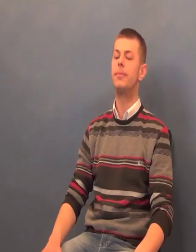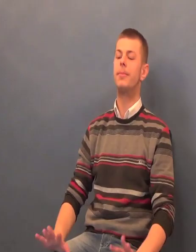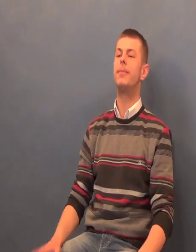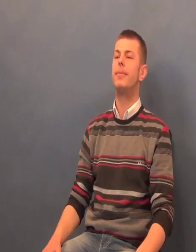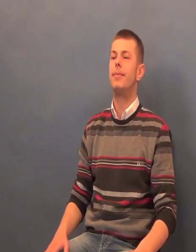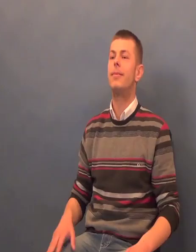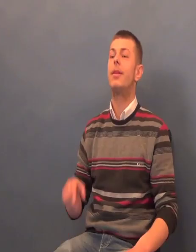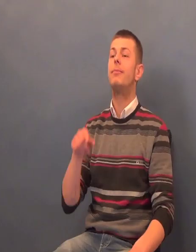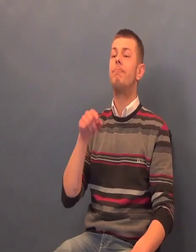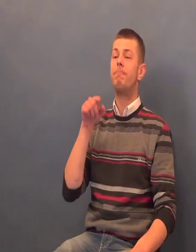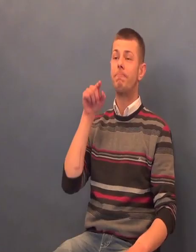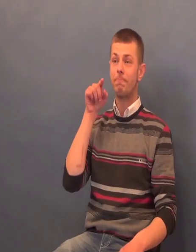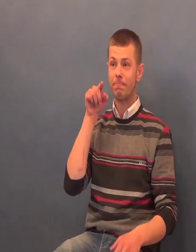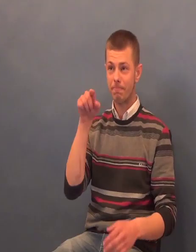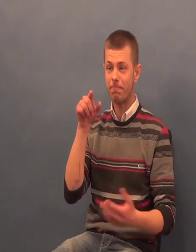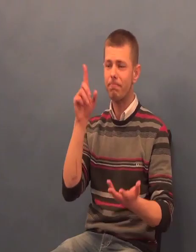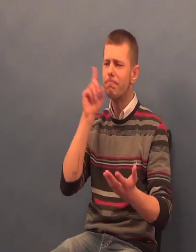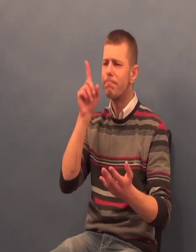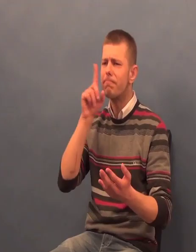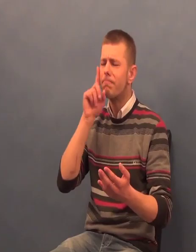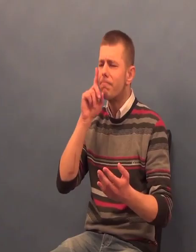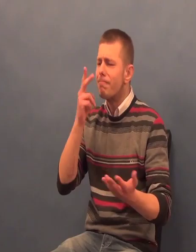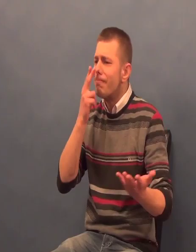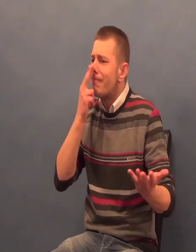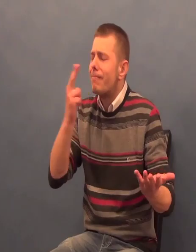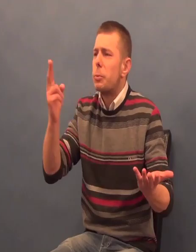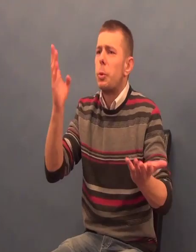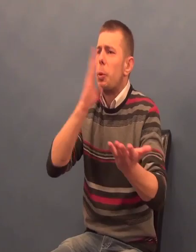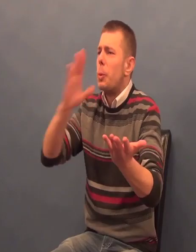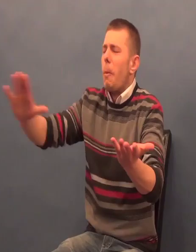Ten chłopiec widzi, że na podwórku nic nie ma.